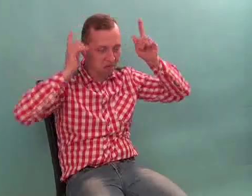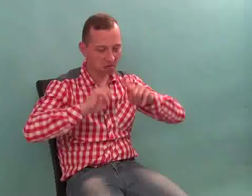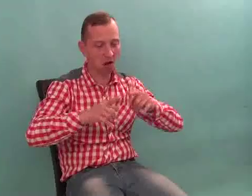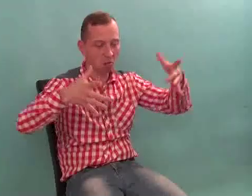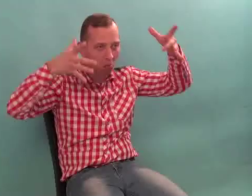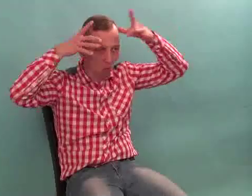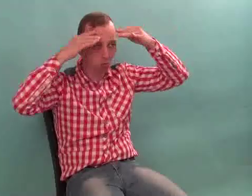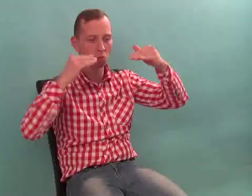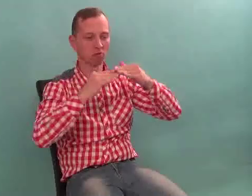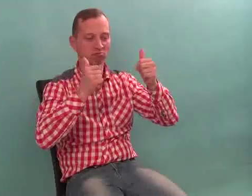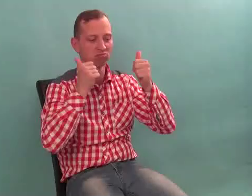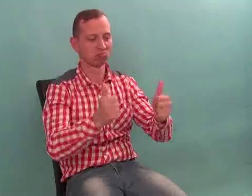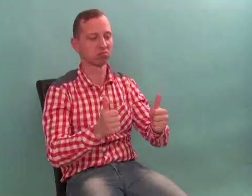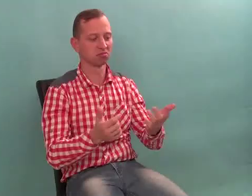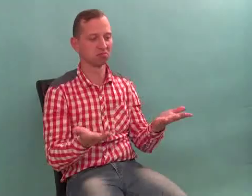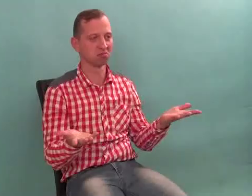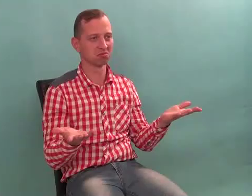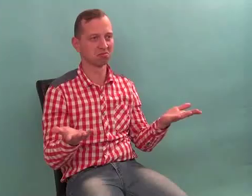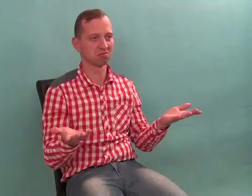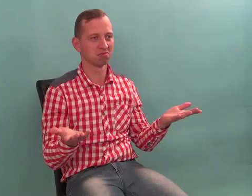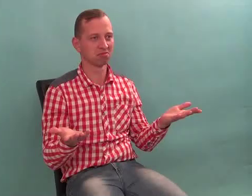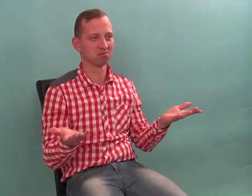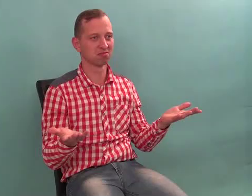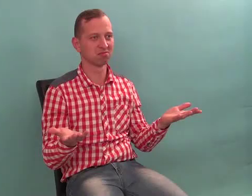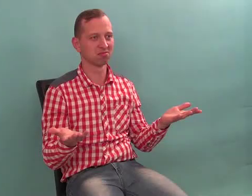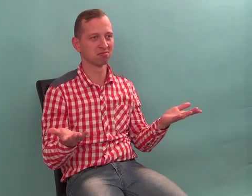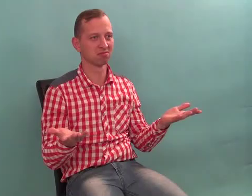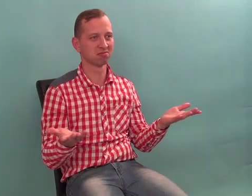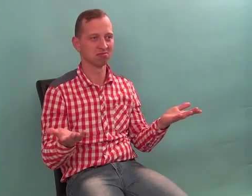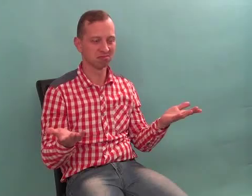Kask musi być super dobrze założony.